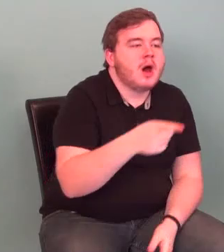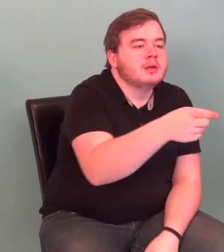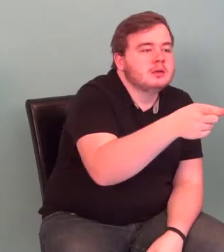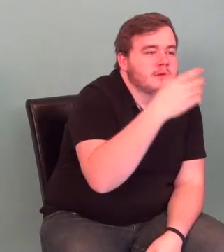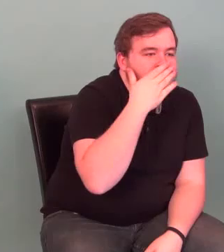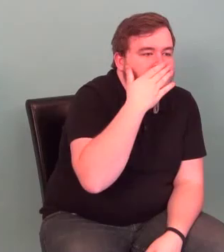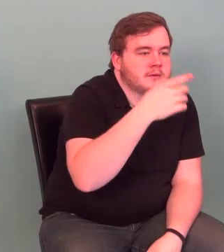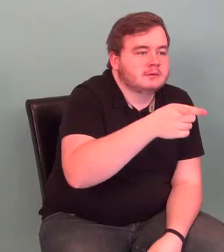A jak to wygląda u ciebie?